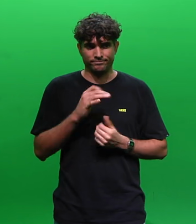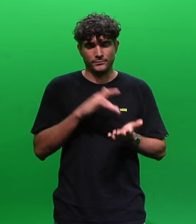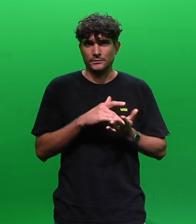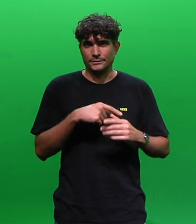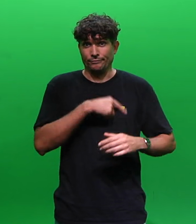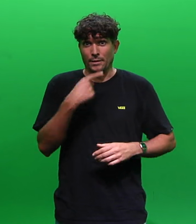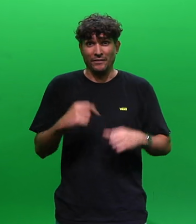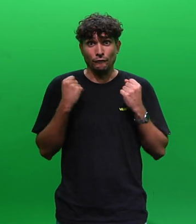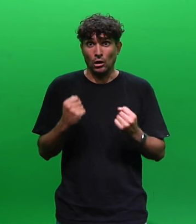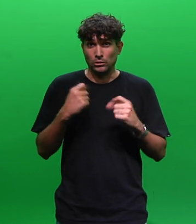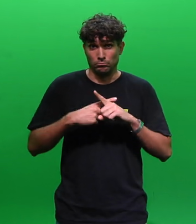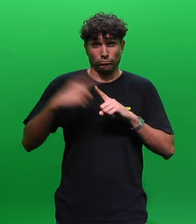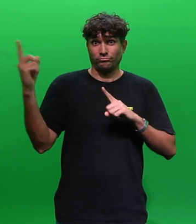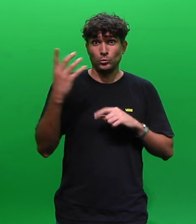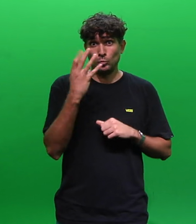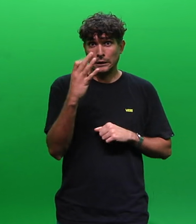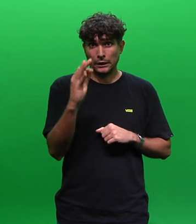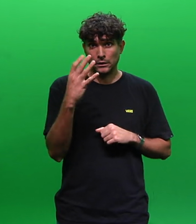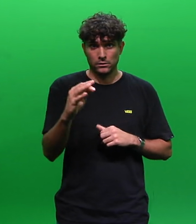Sí, ha tingut febre molt alta, quaranta graus.